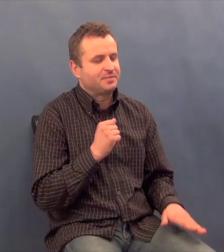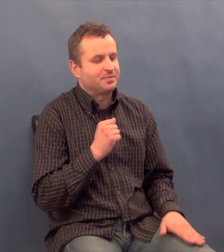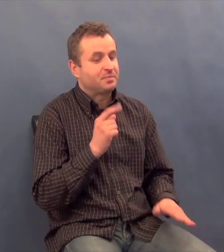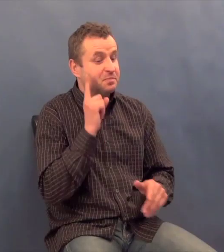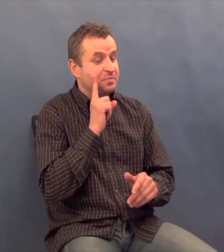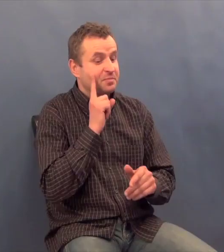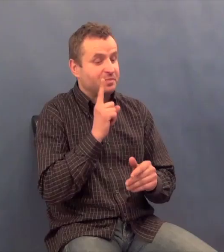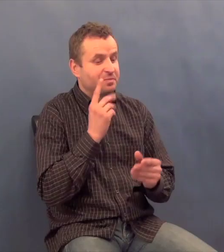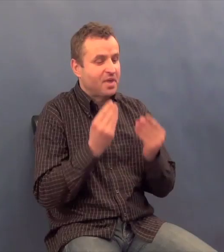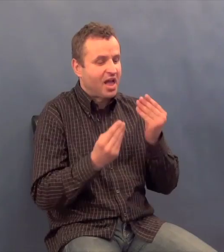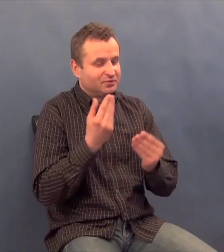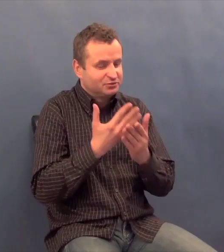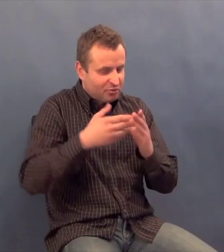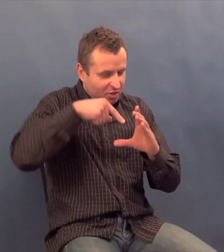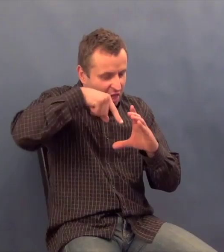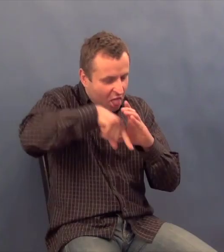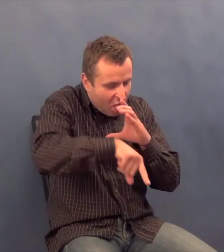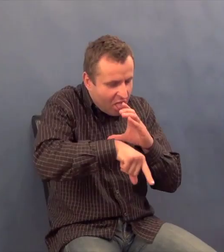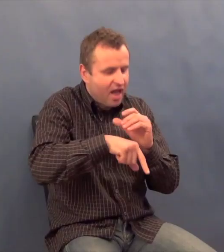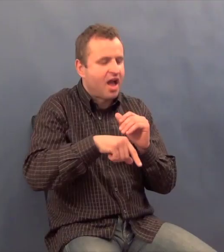Chłopiec bawi się, zagląda do dziury w ziemi.